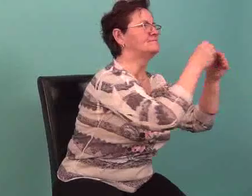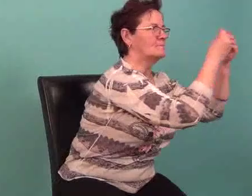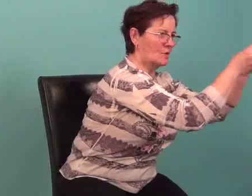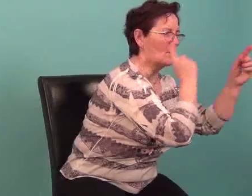Chłopiec nałożył kapelusz na głowę.